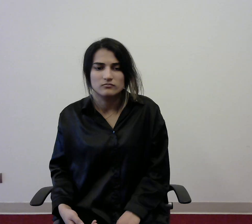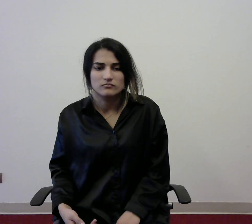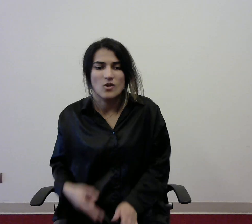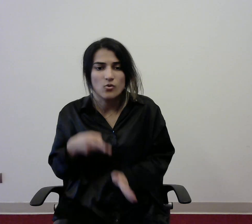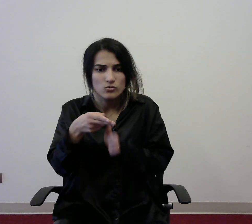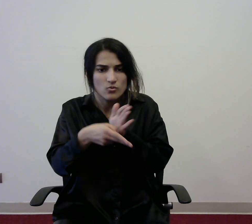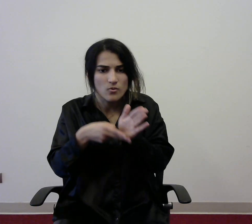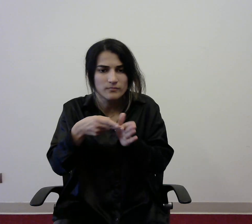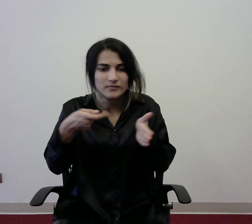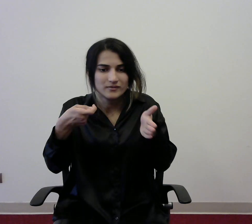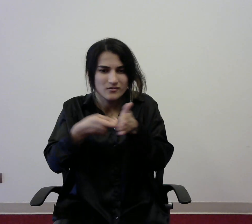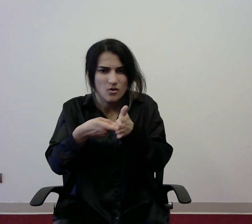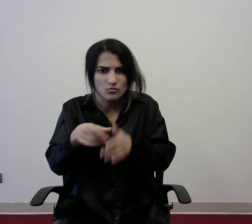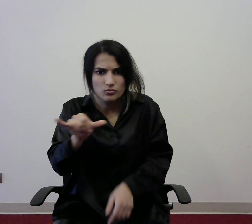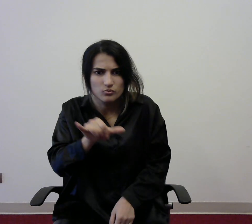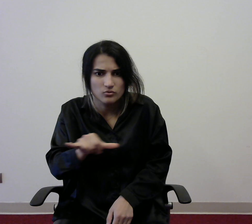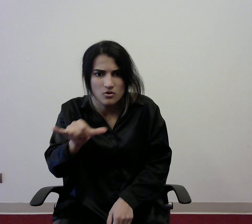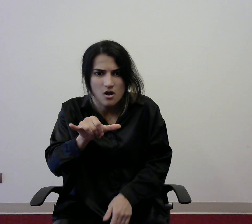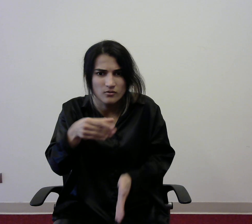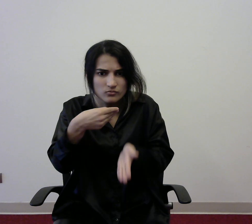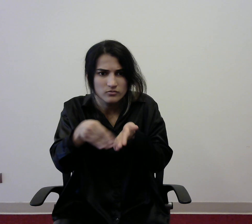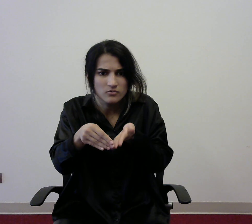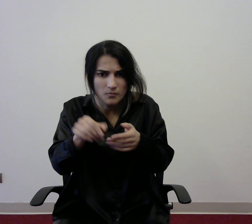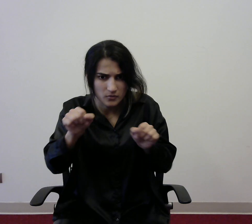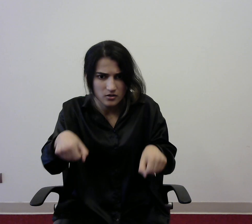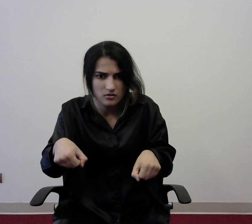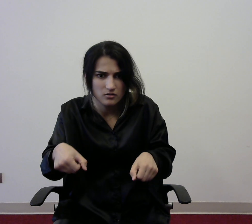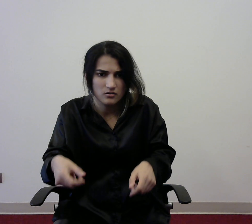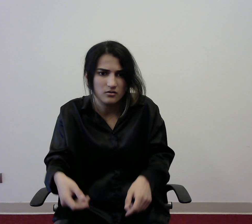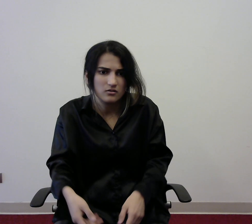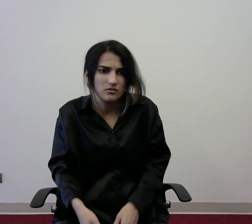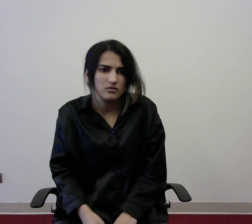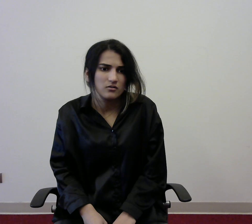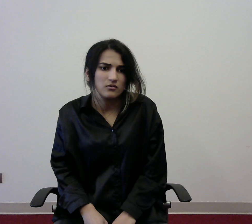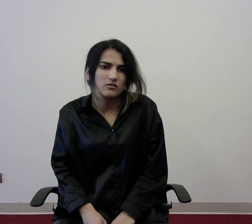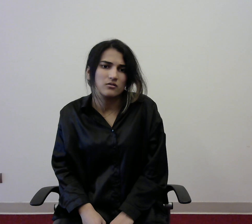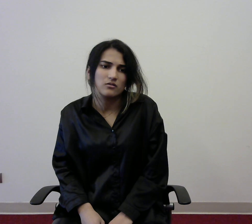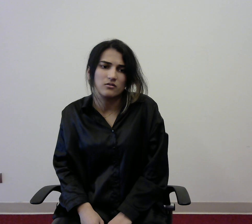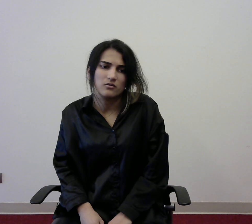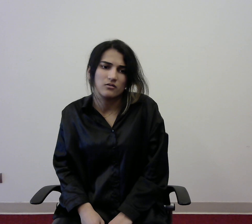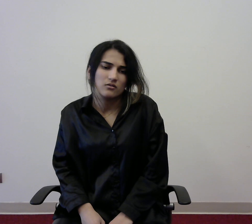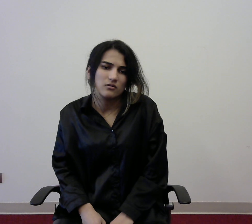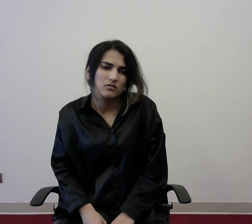Qatar biletini haradan almaq olar?